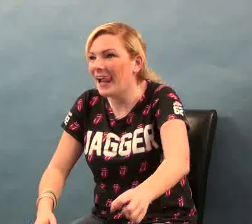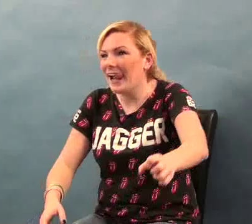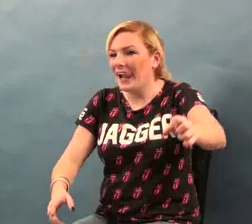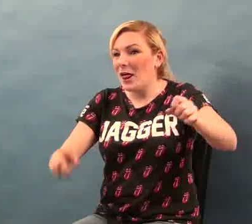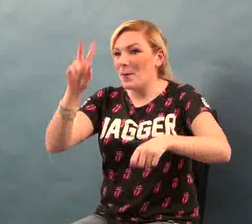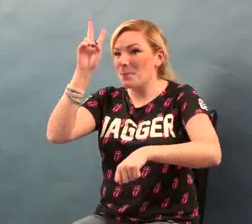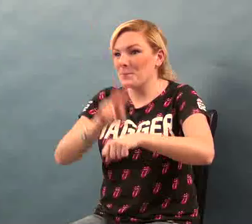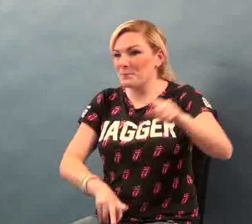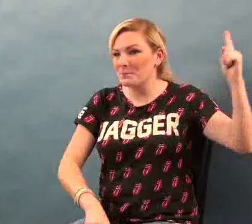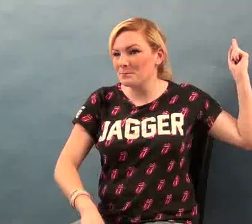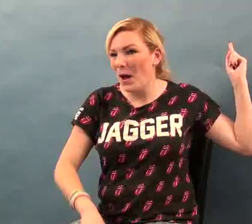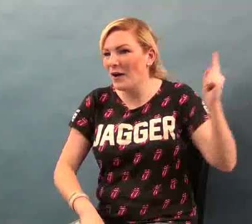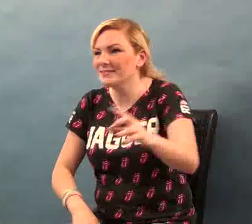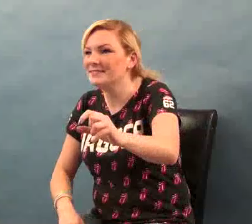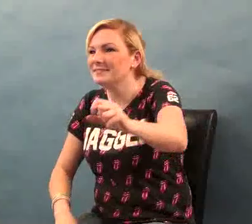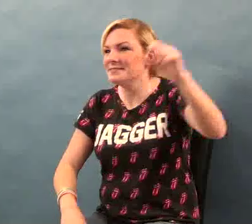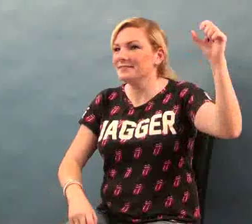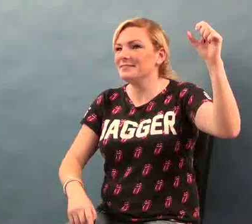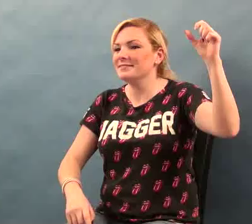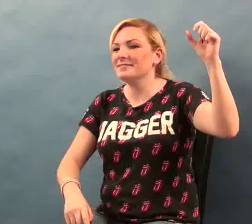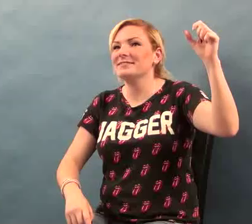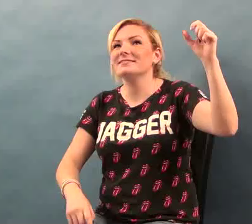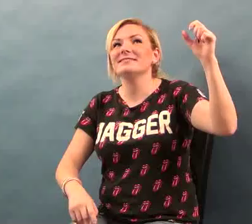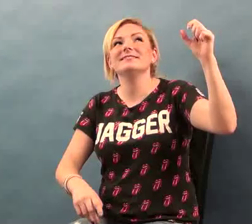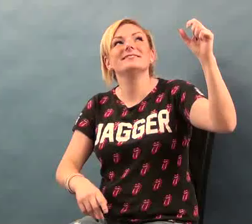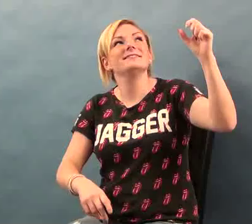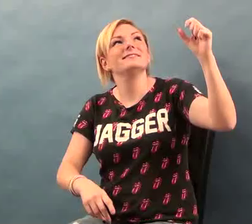Policjant podchodzi do niego od tyłu, ręka chłopca zatrzymuje się na nim.